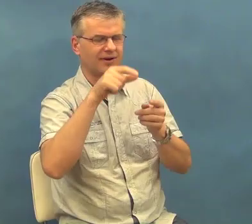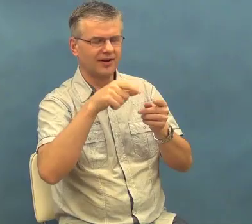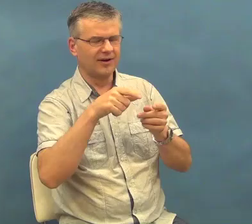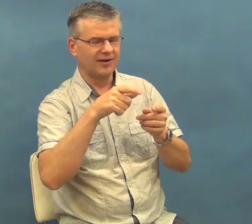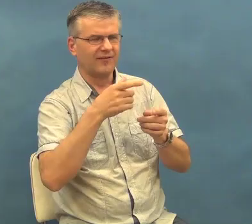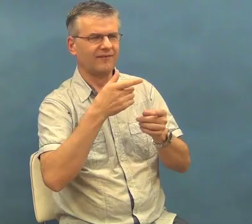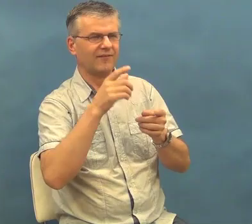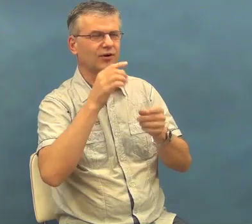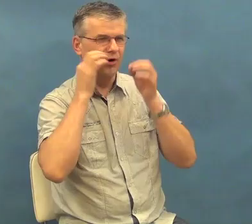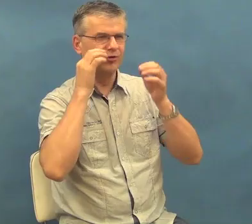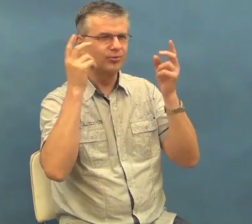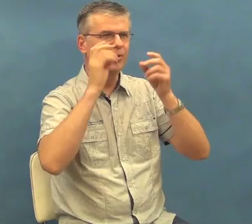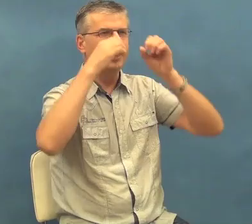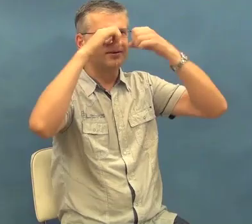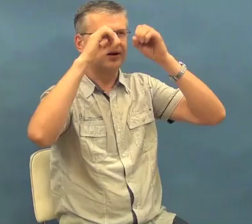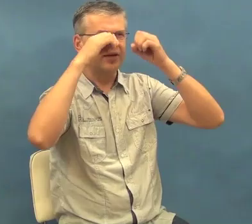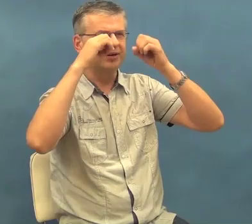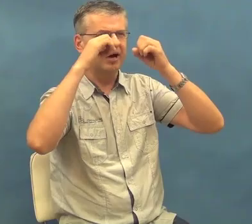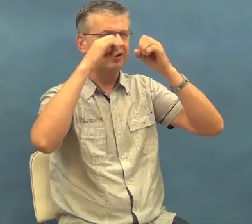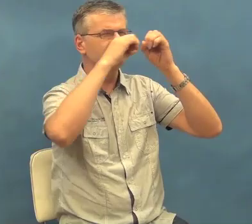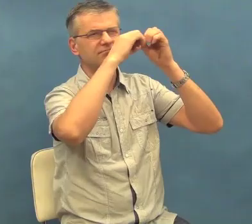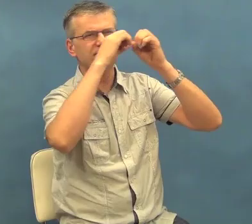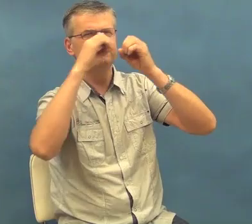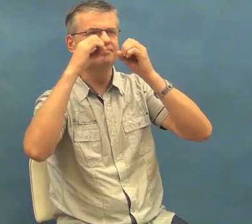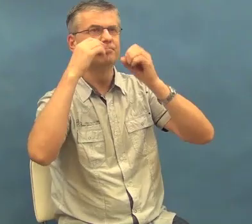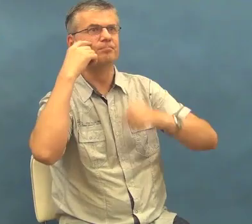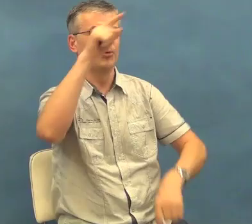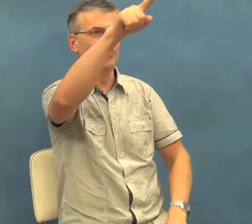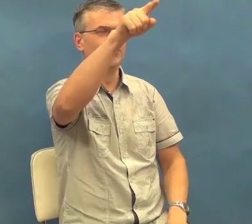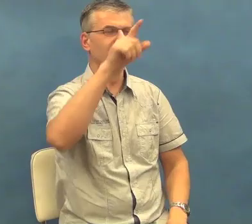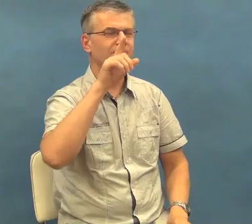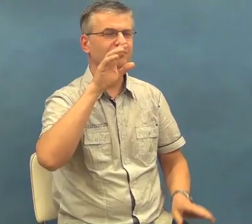Kot szuka przez lornetkę i zauważa ptaka.